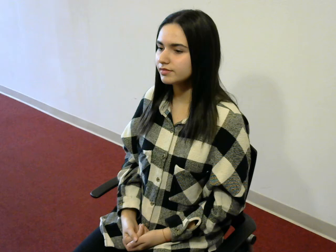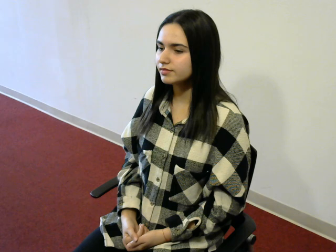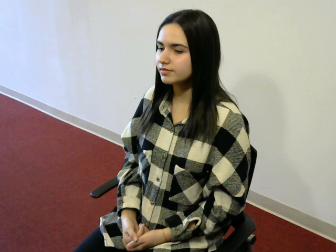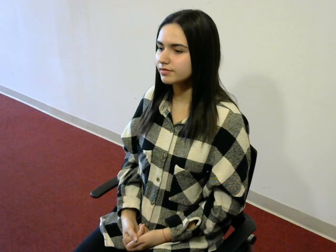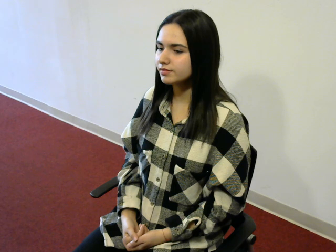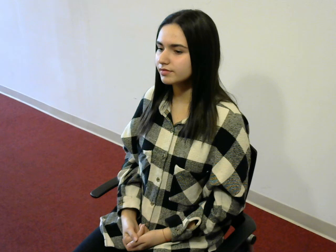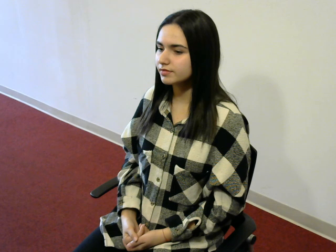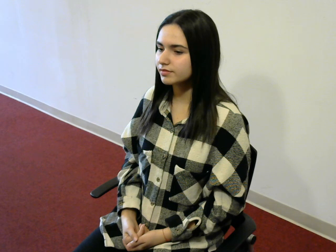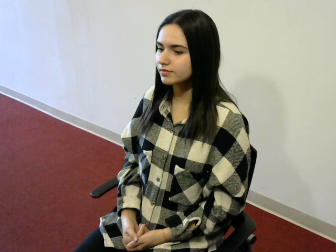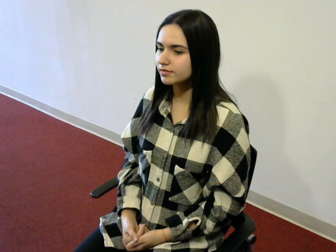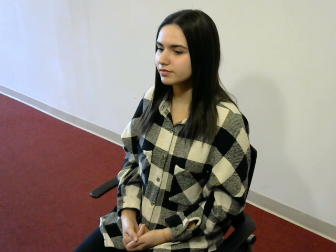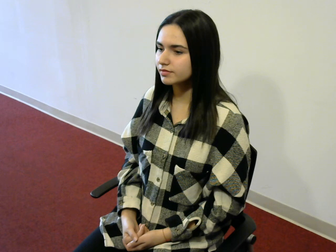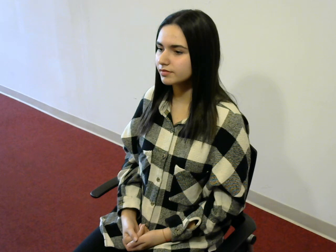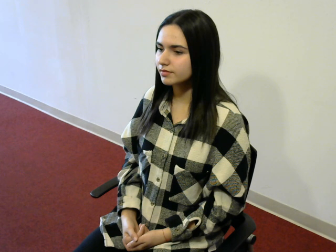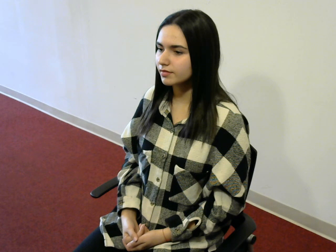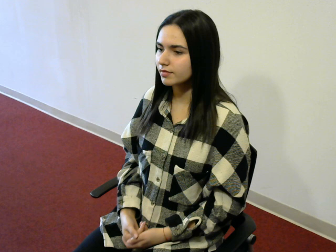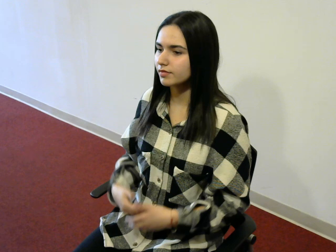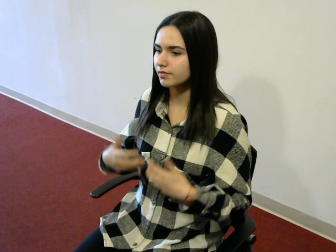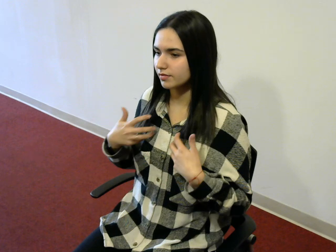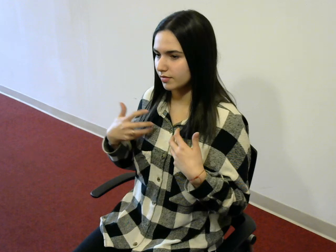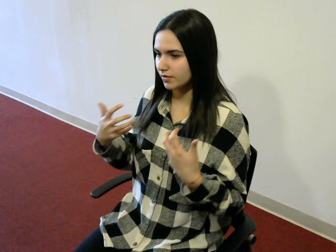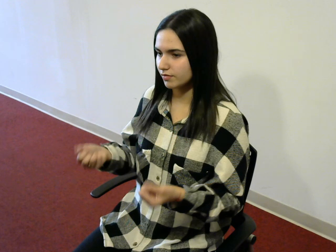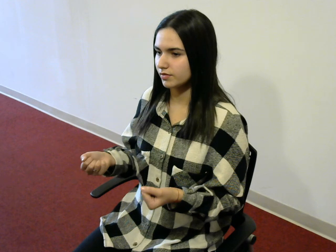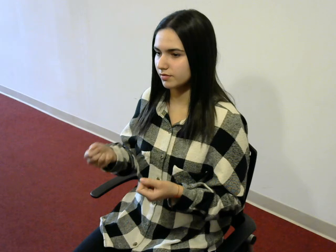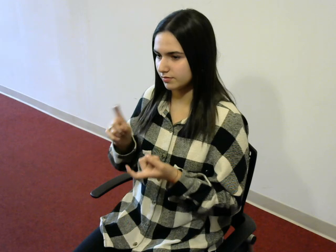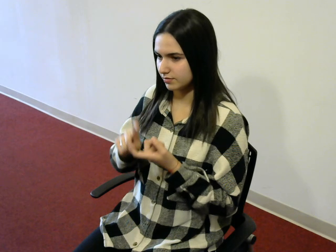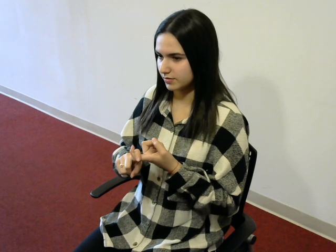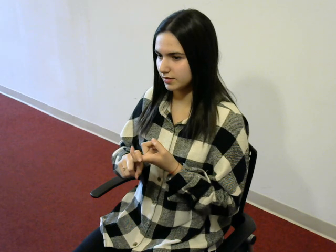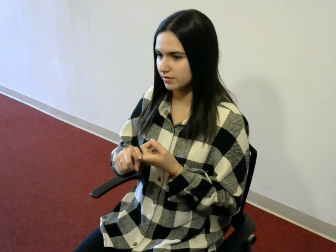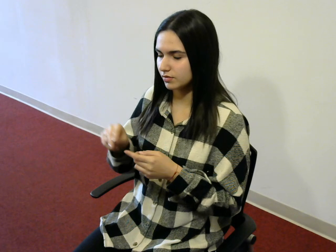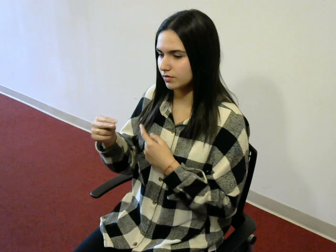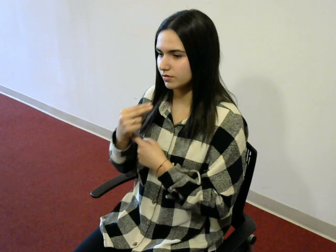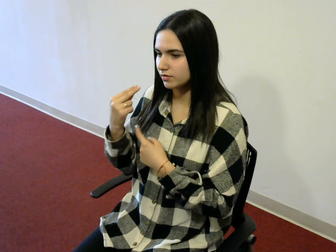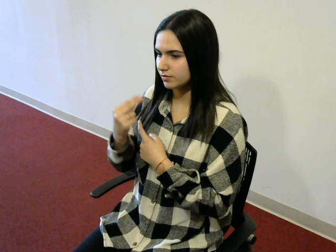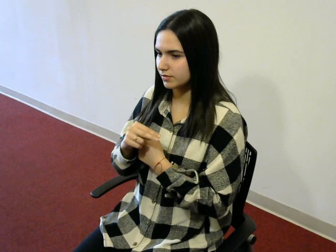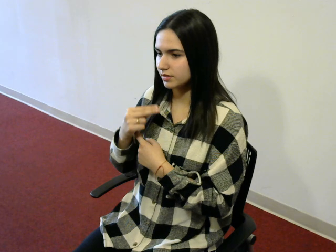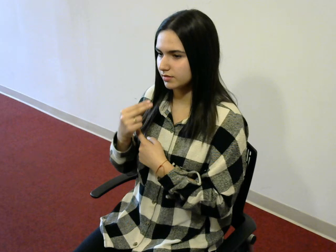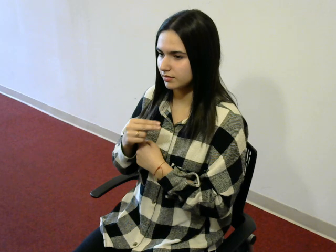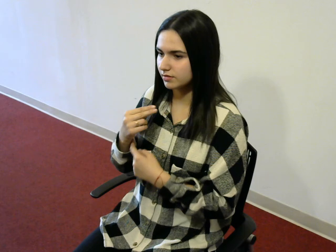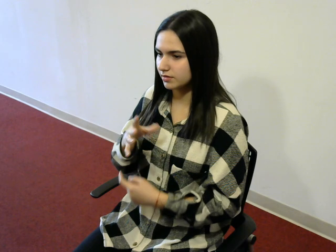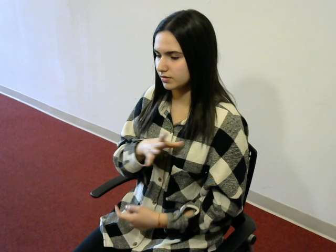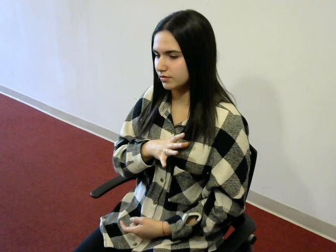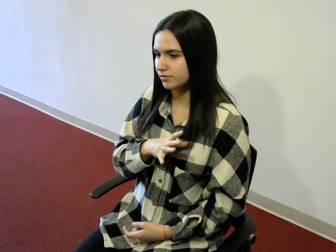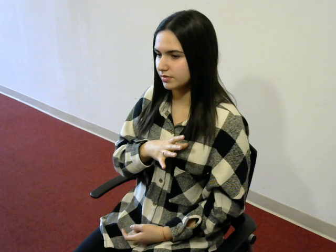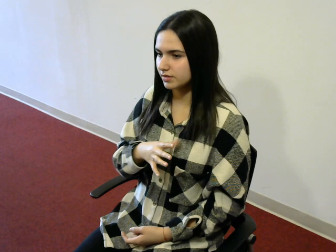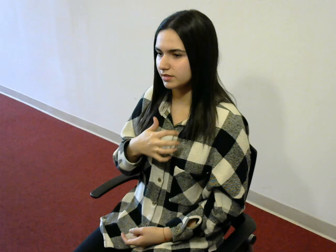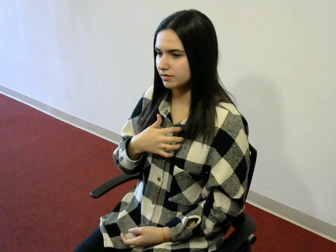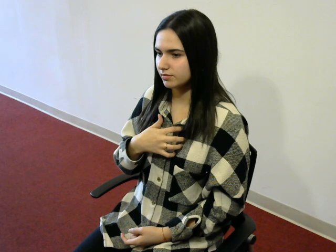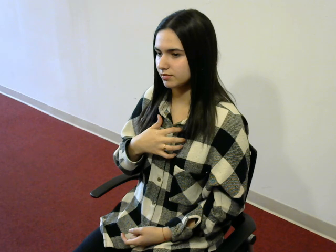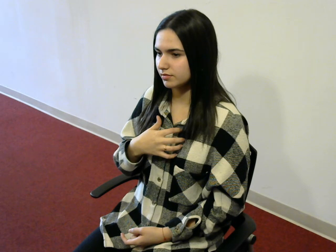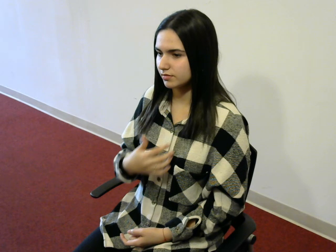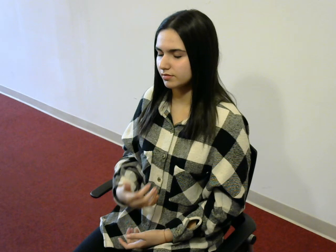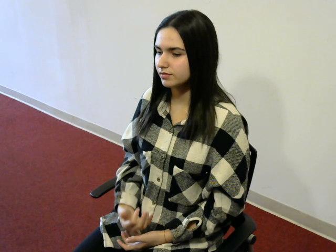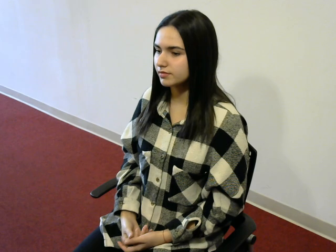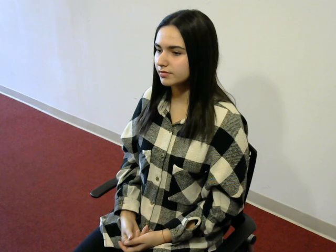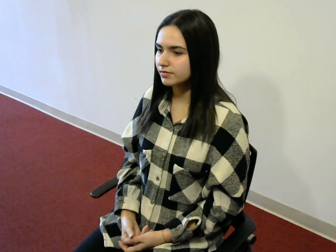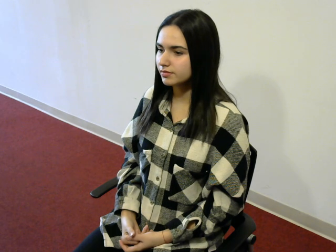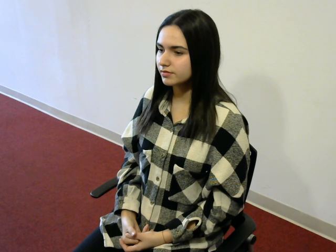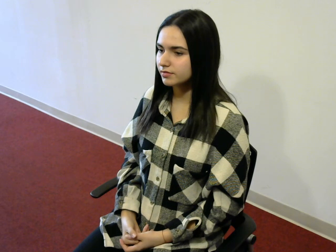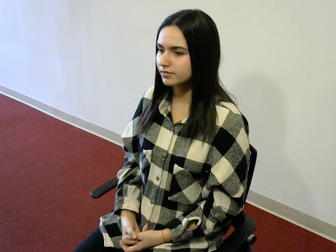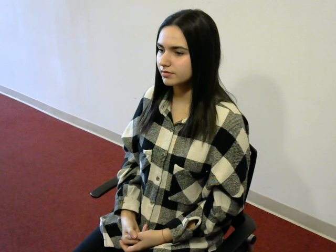Sağlamlığımla bağlı müalicə olmaq istəyirəm